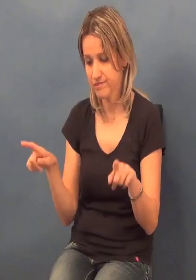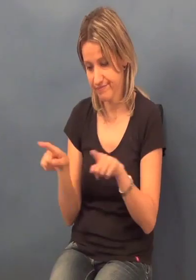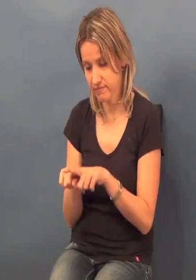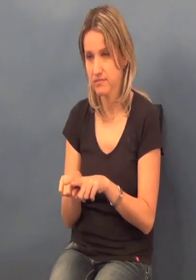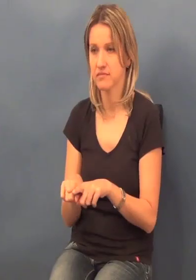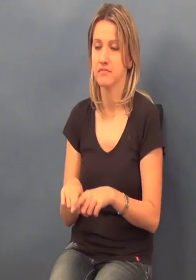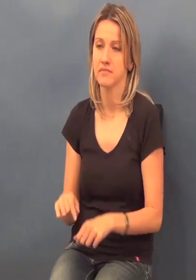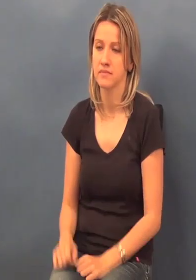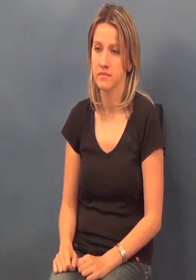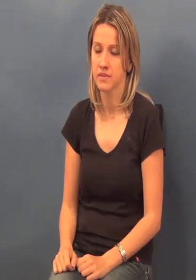Też.